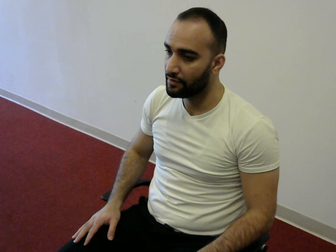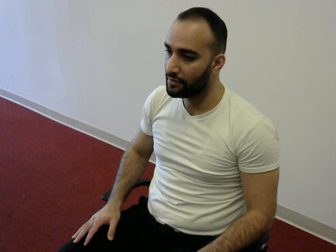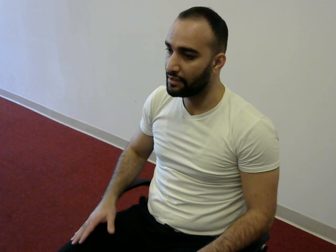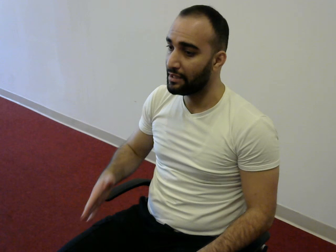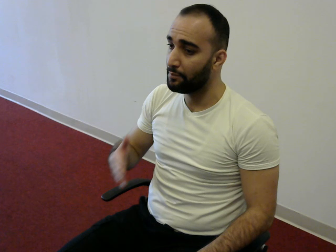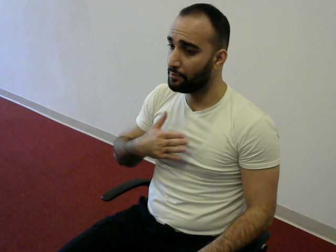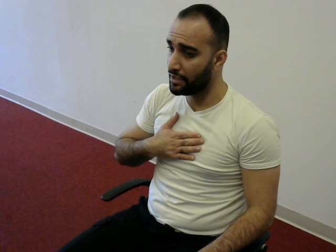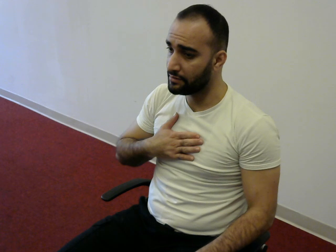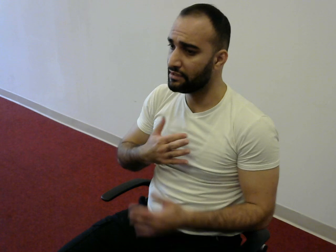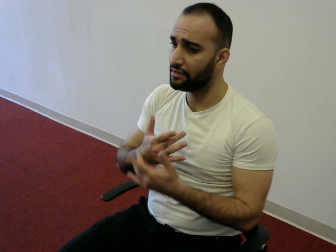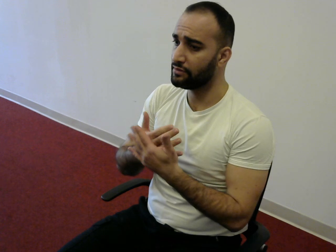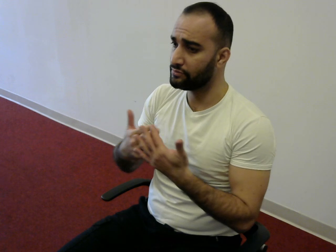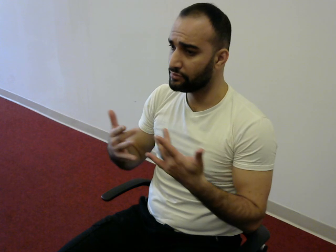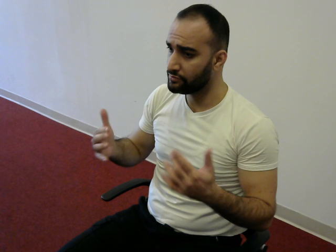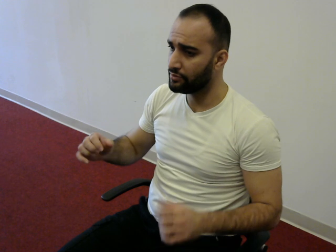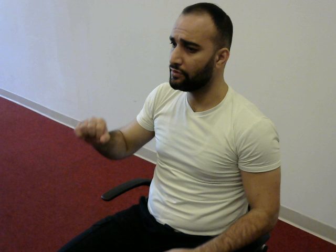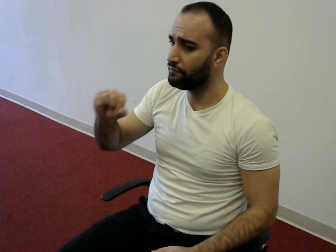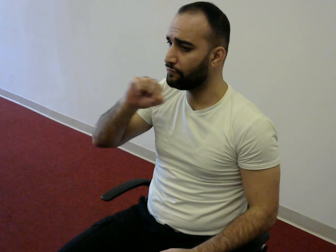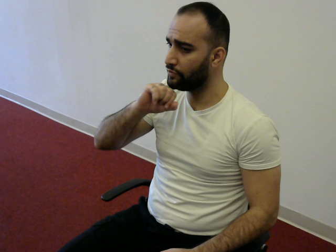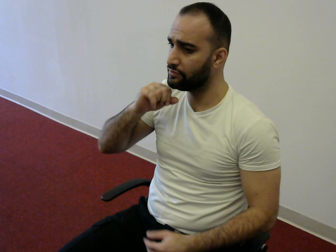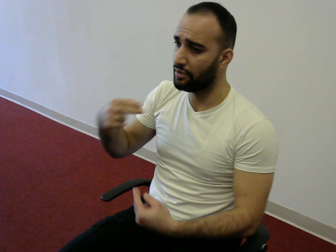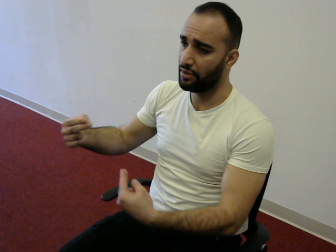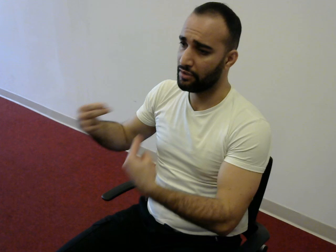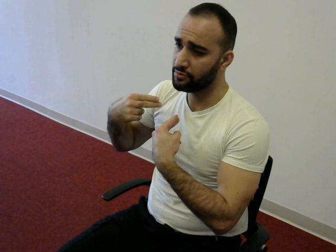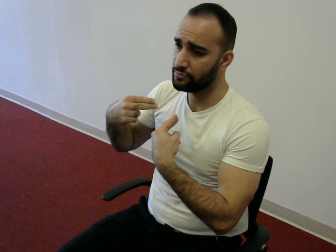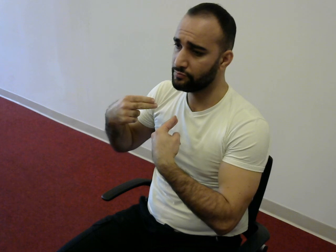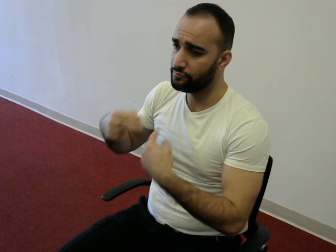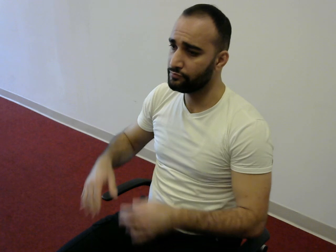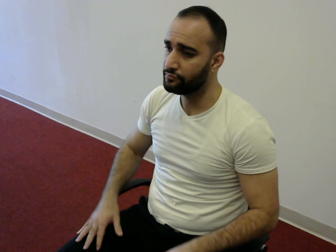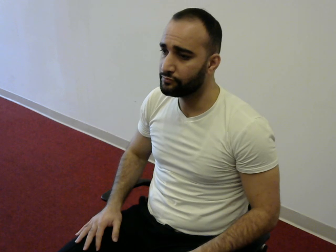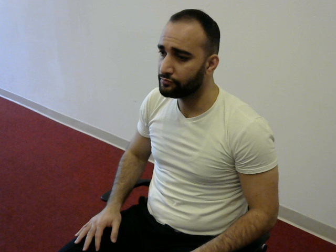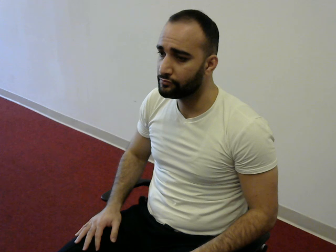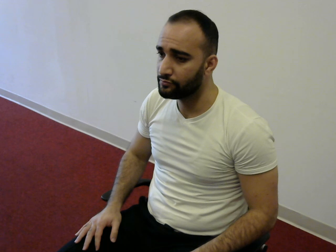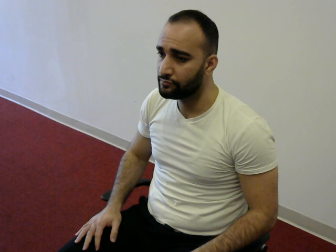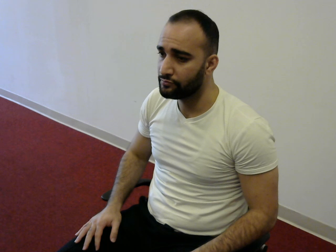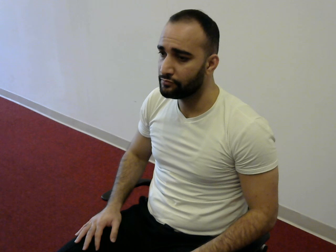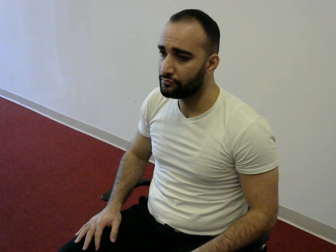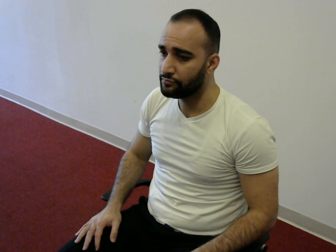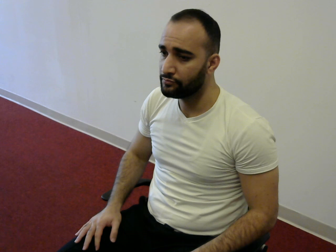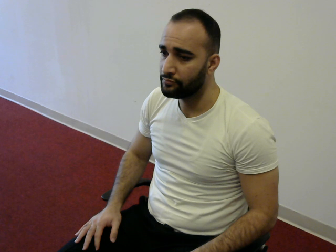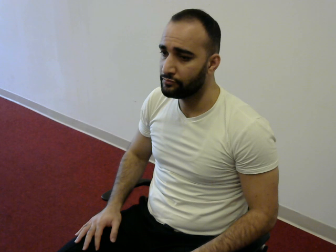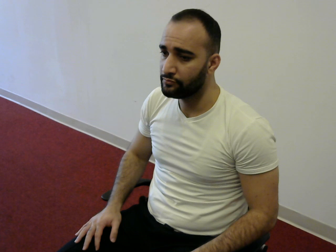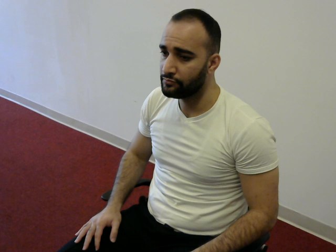Mənim əşyalarımı oğurlayıblar